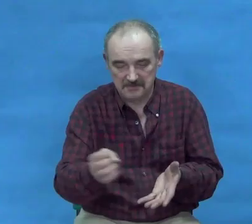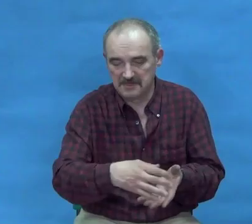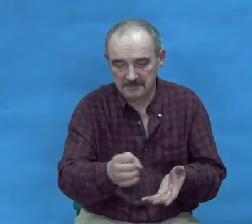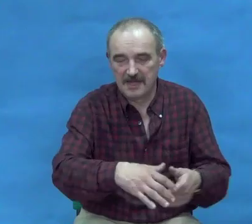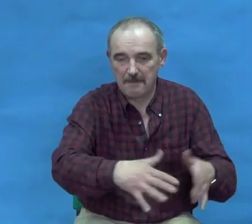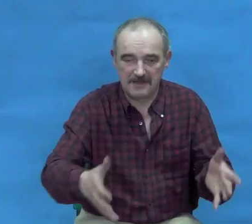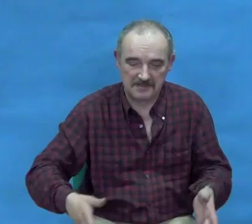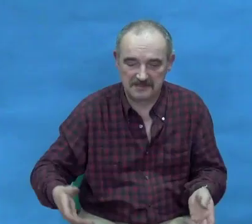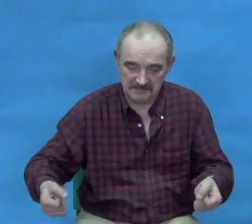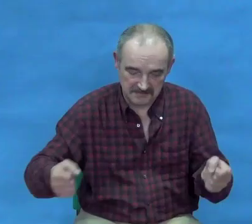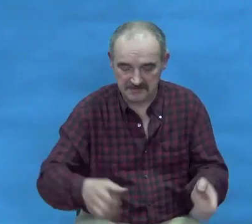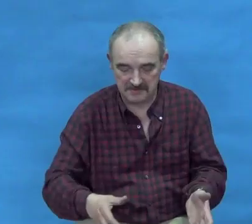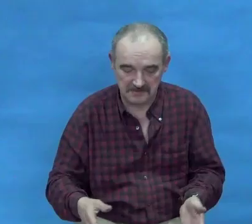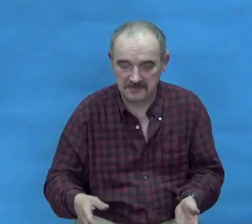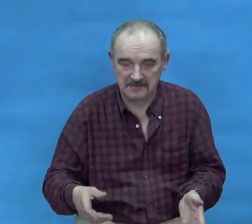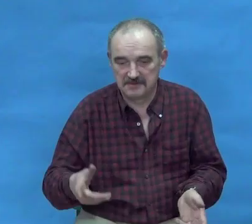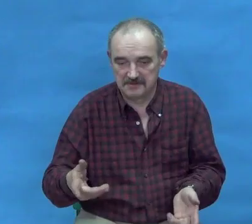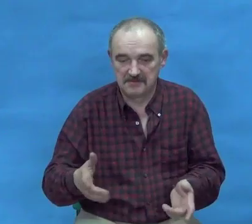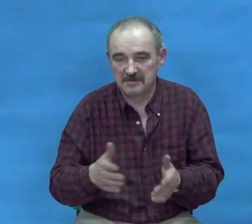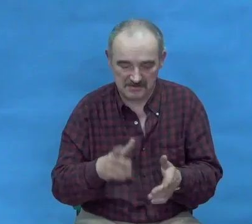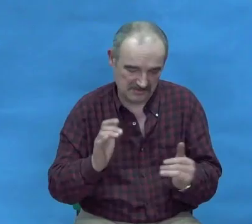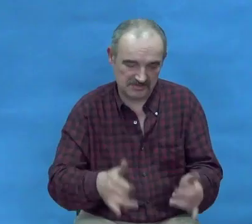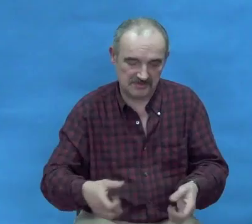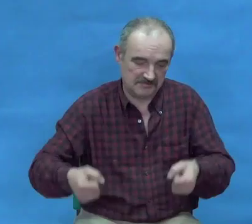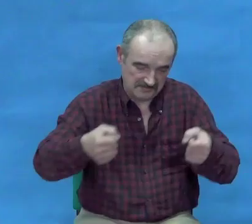Pomogli mu postawić kosz na rower.